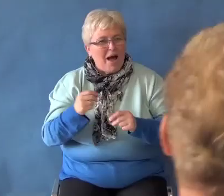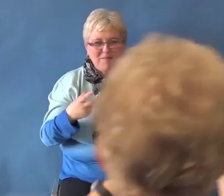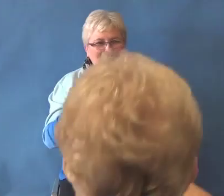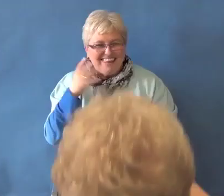Nie strzelać.